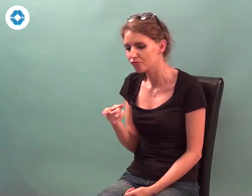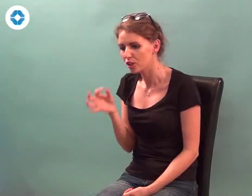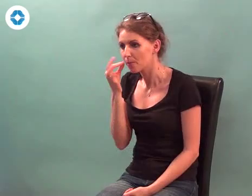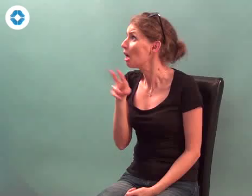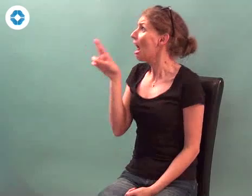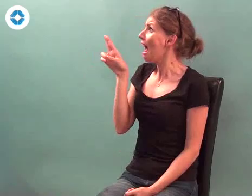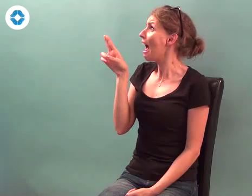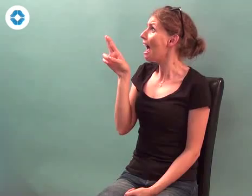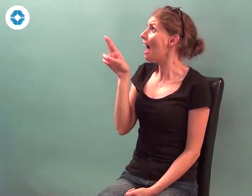Nagle ptaszek go zauważa i przestrasza się.